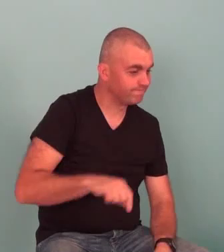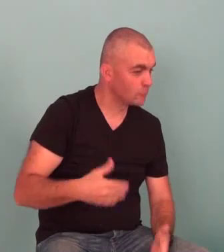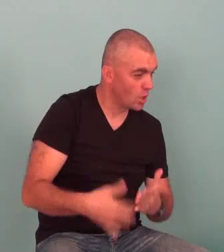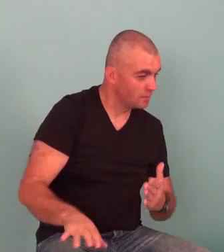Szkoda.